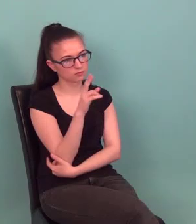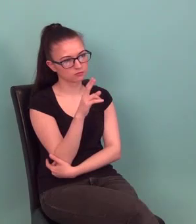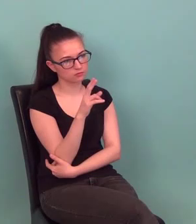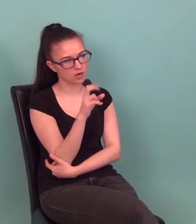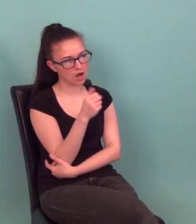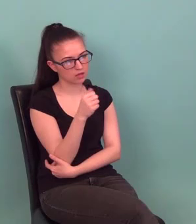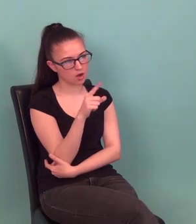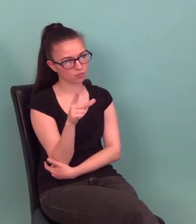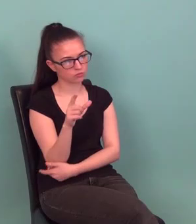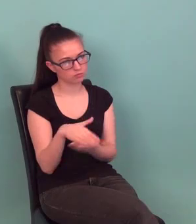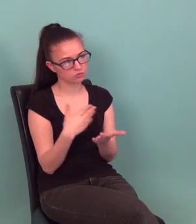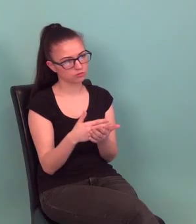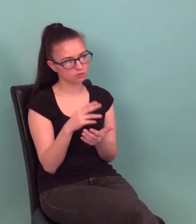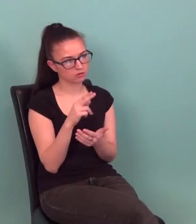Na przykład kanał.